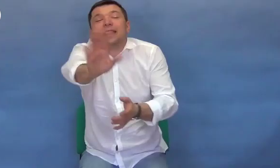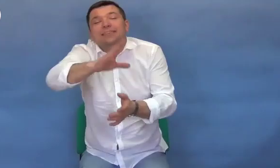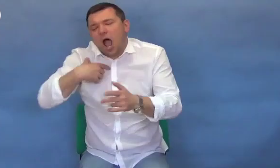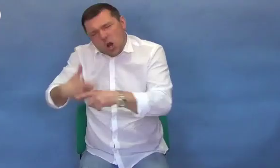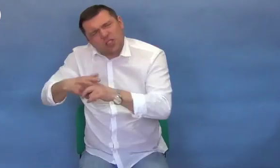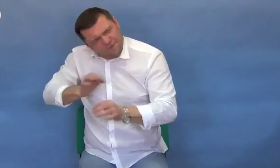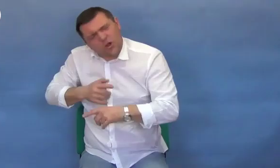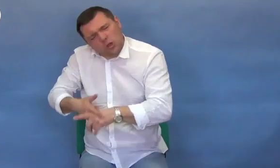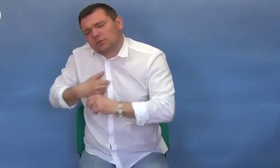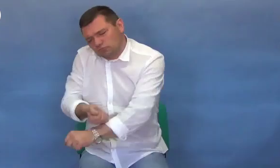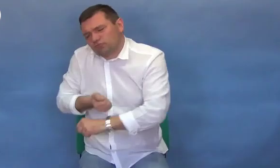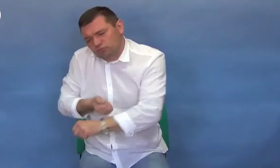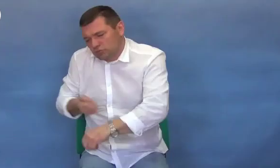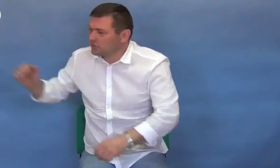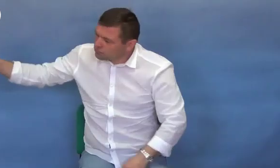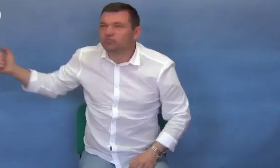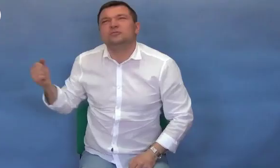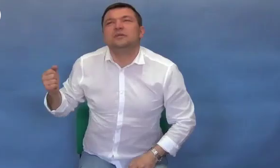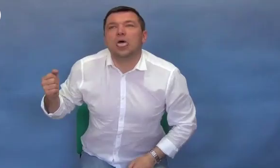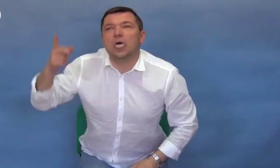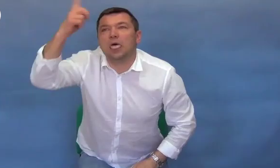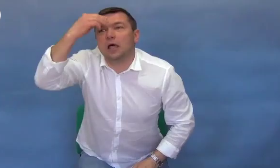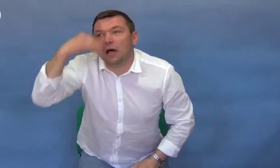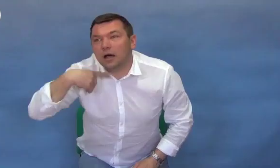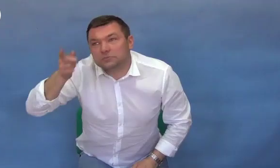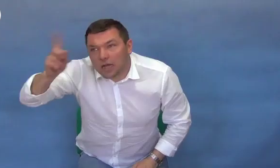Koń jest mój własny, jadę na nim i widzę znak zakazu.